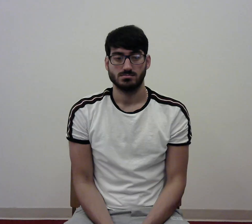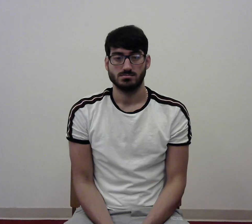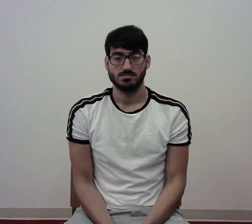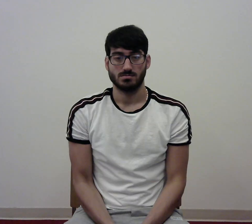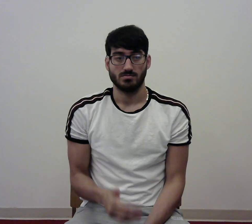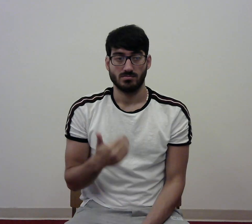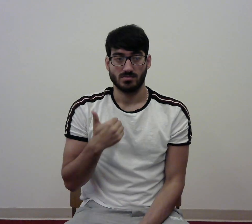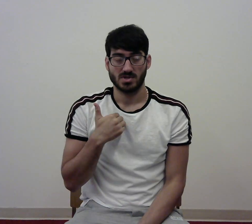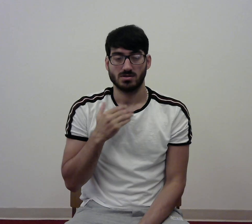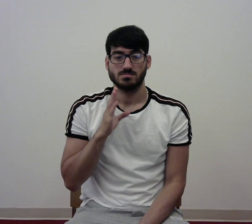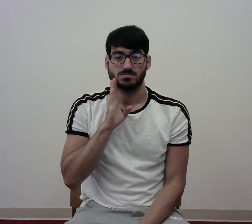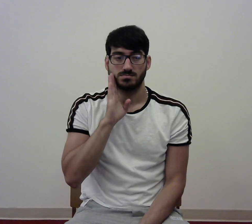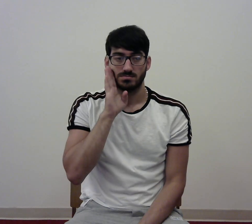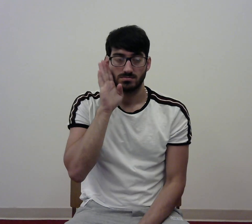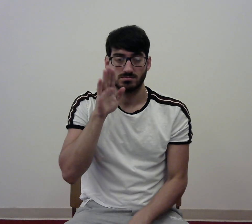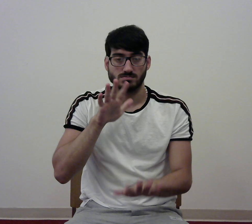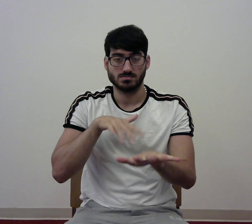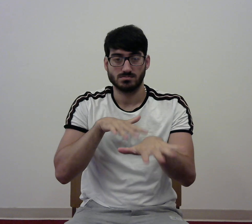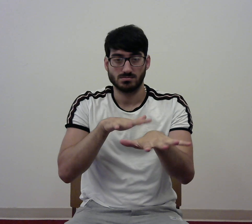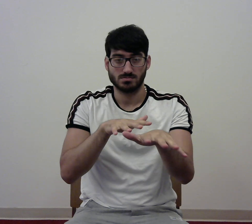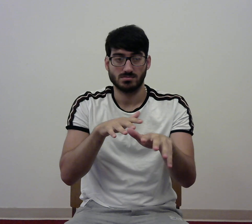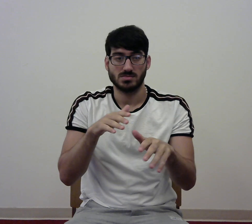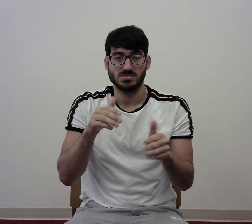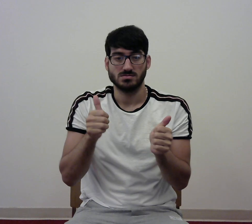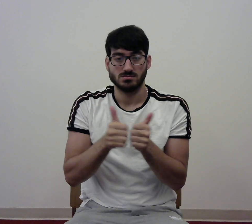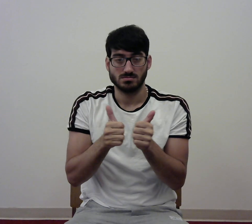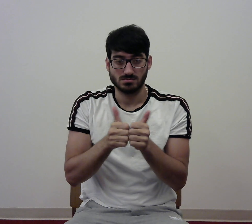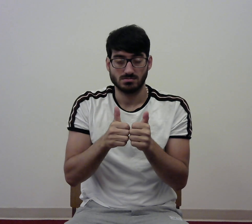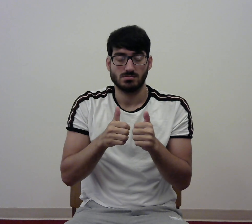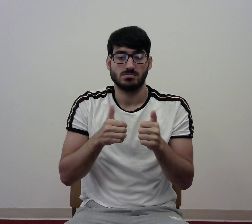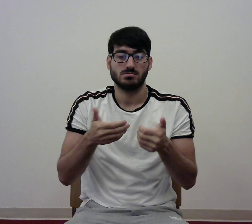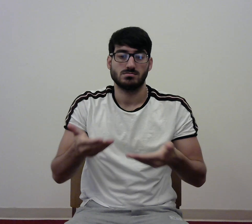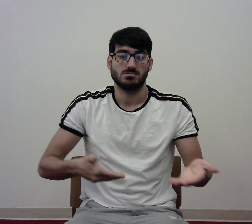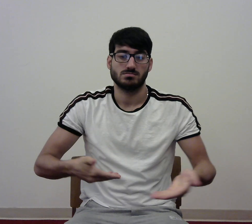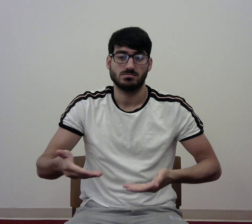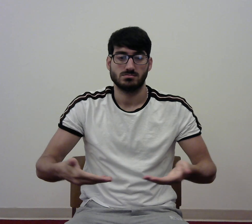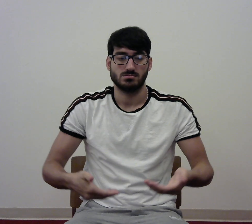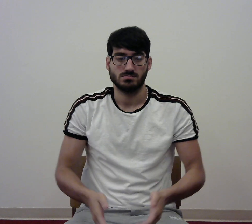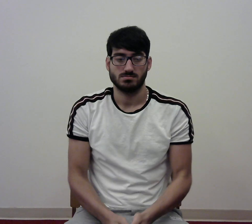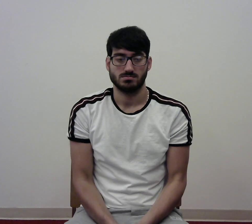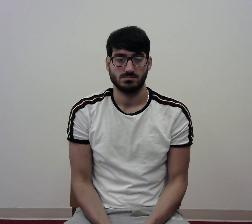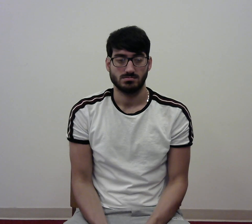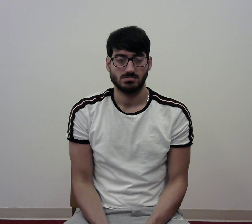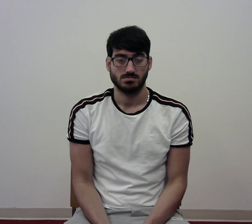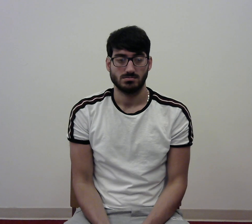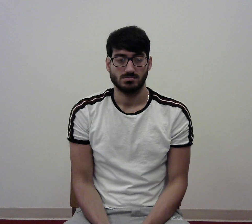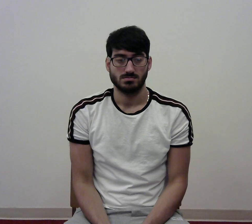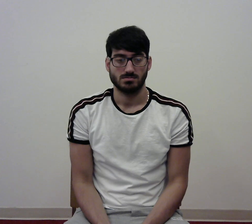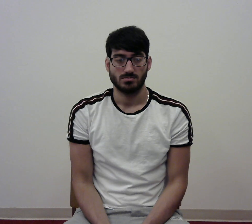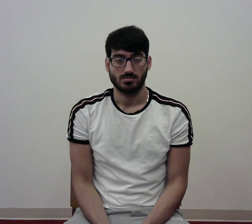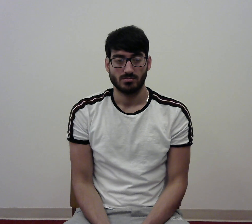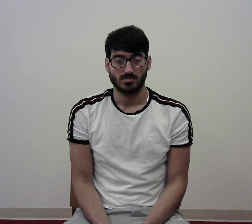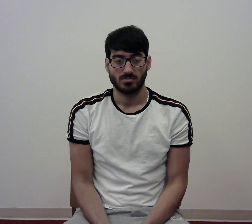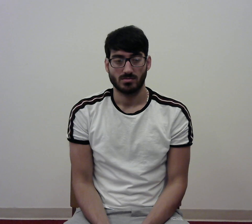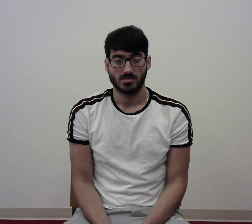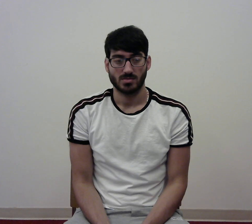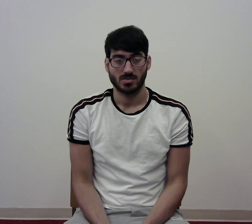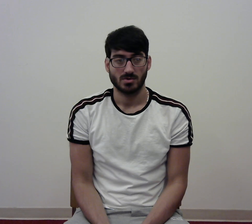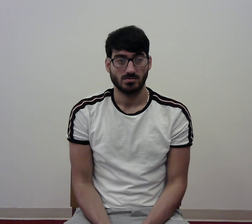Mən səhərlər dənizin kənarında gəzirəm